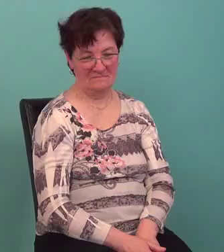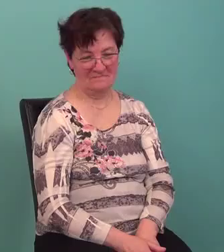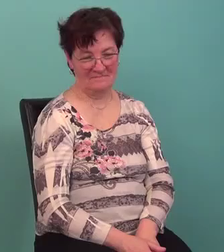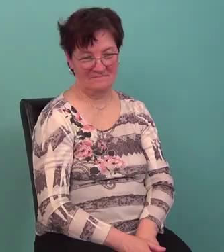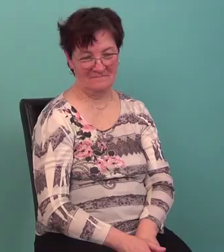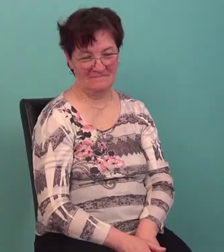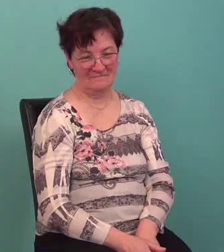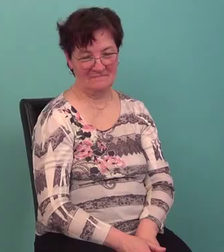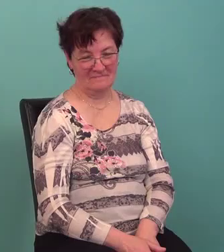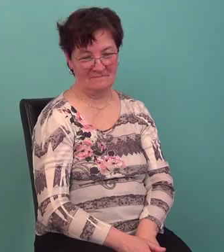Ja...